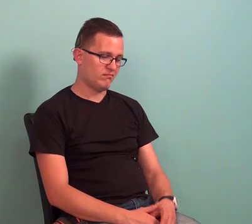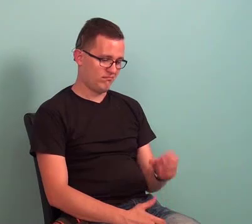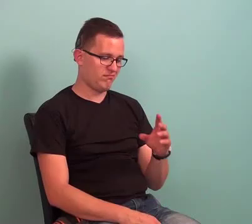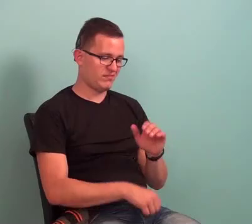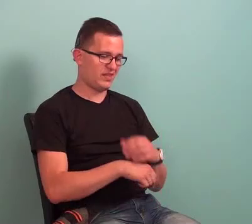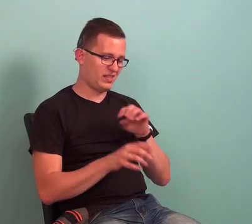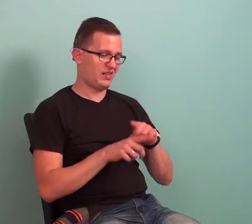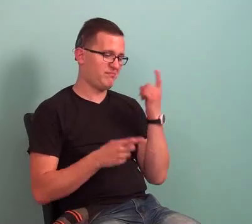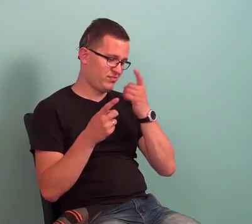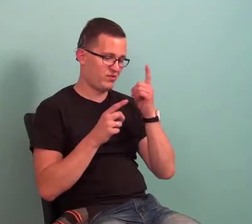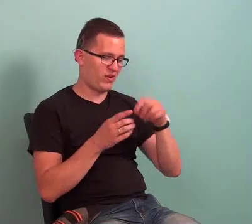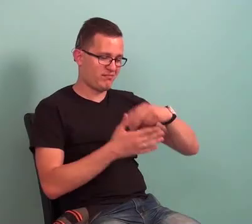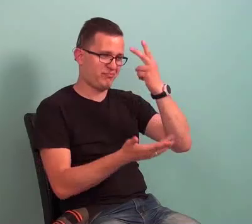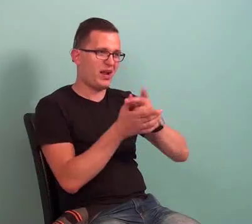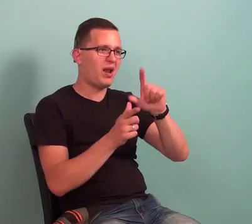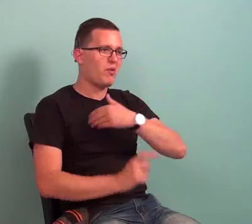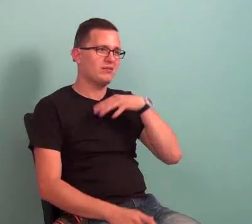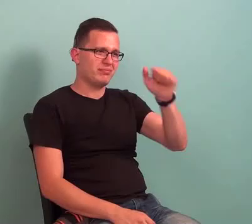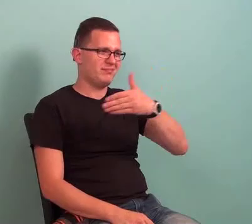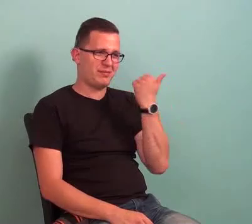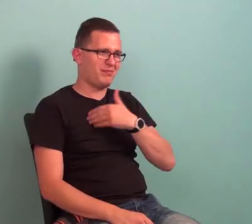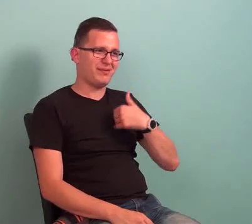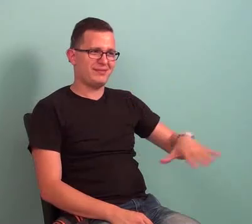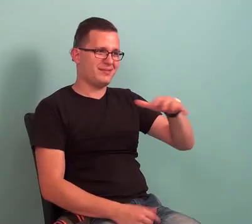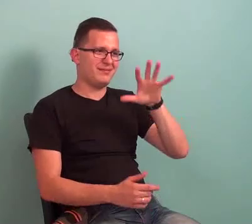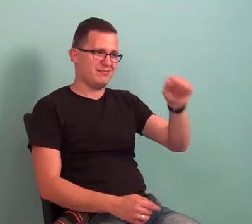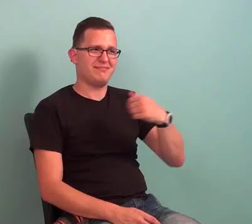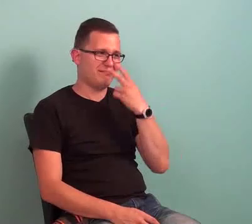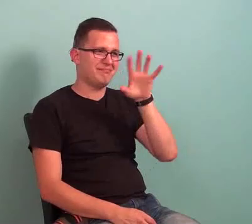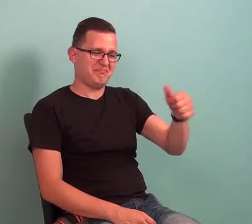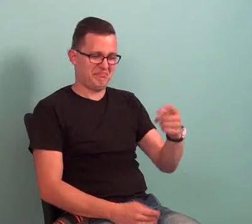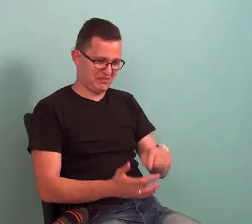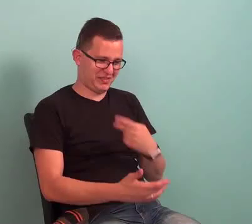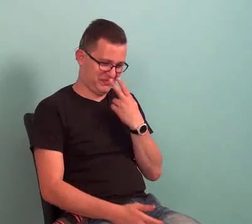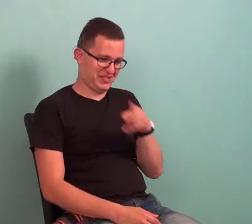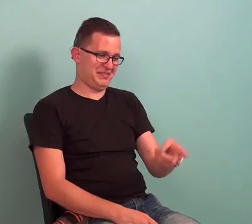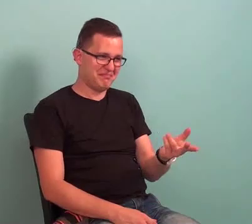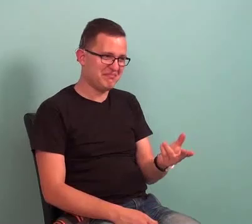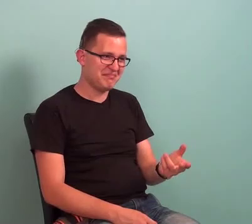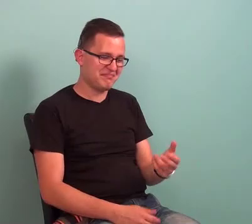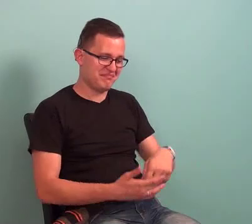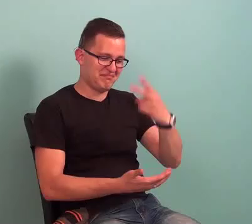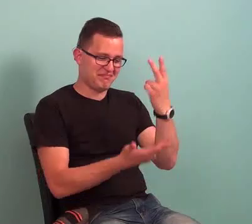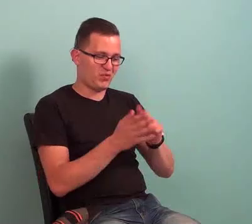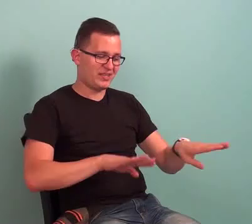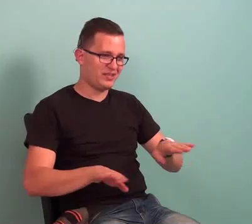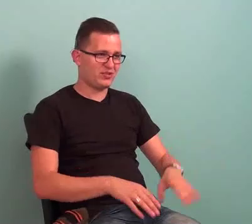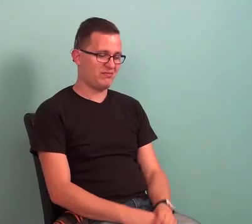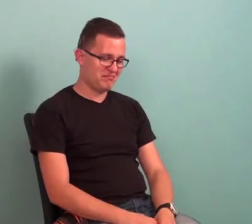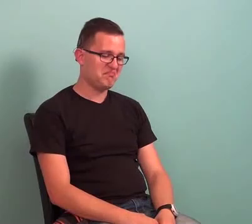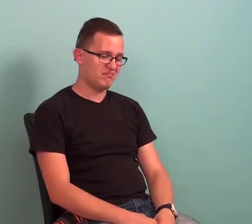Tak, zgadzam się, też tak myślę, że to znaczy "człowiek się poślizgnął", ale nie widziałem tego w Polsce, nie widziałem takiego znaku w Polsce.